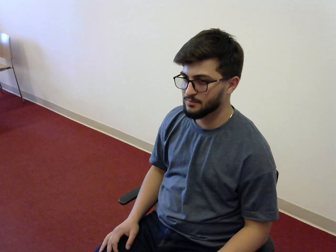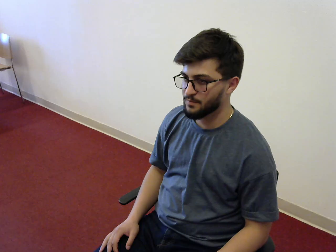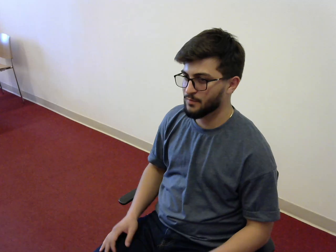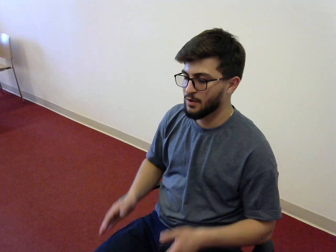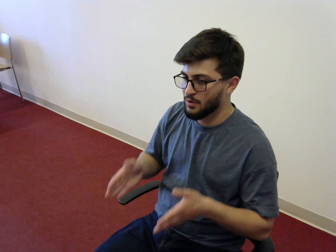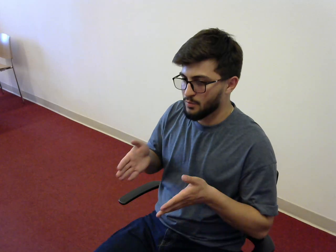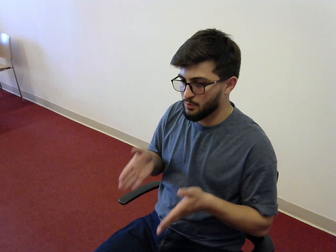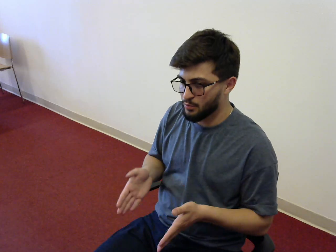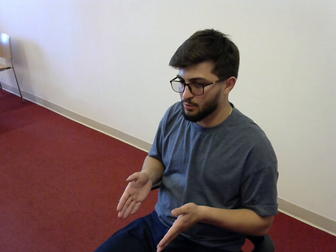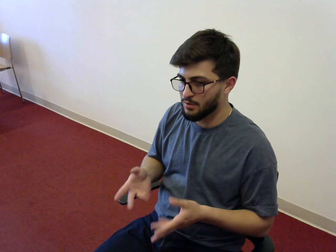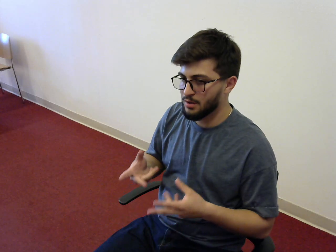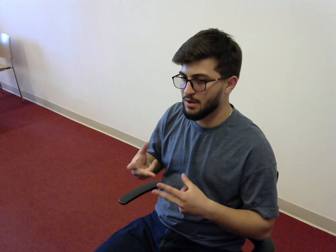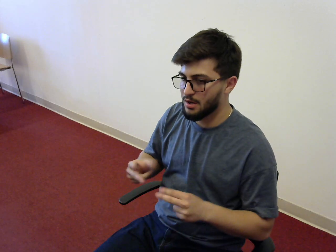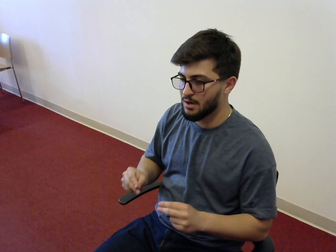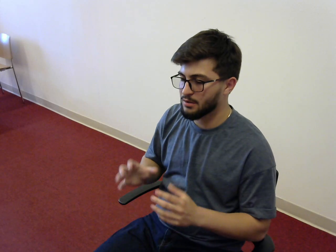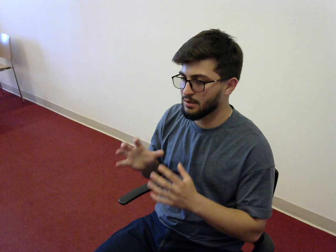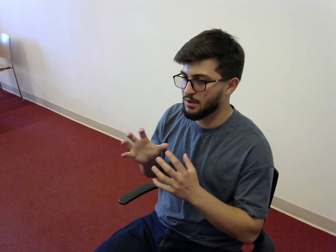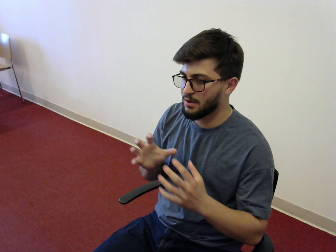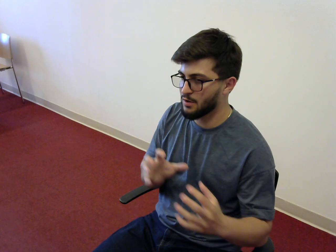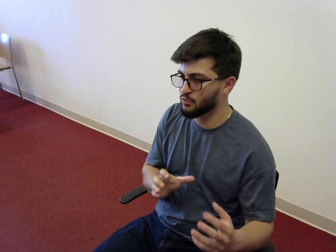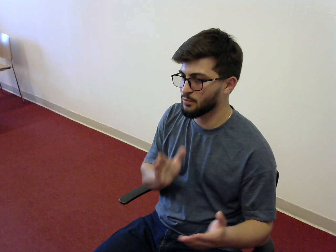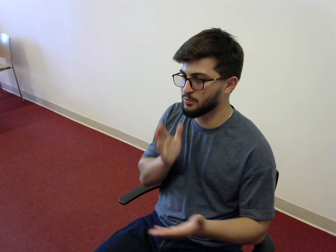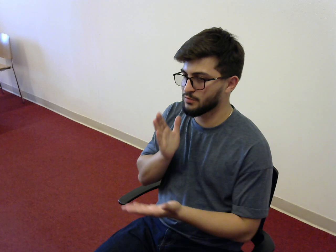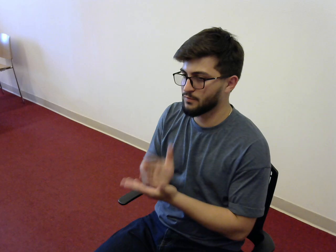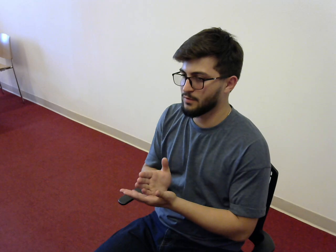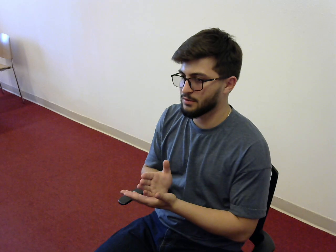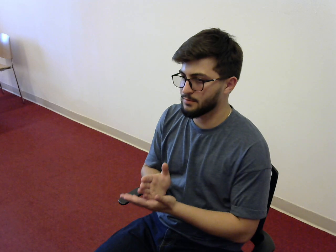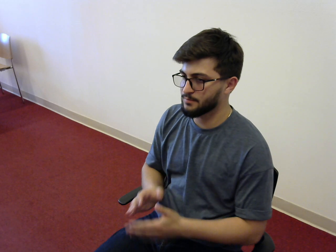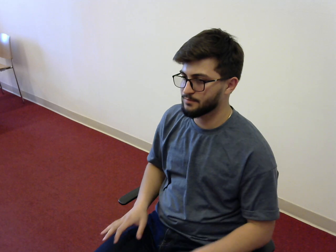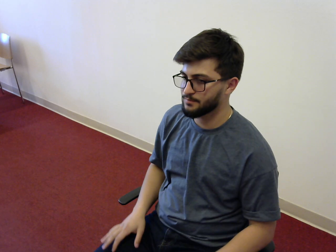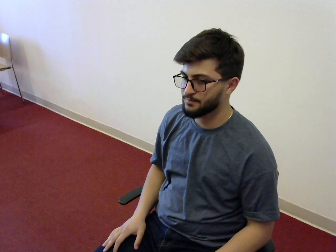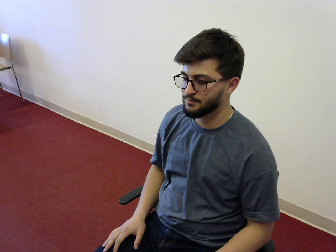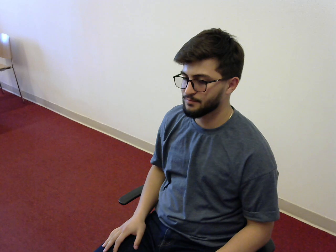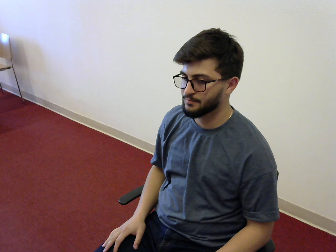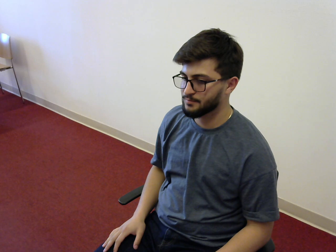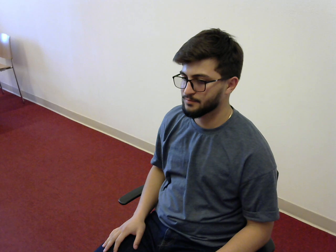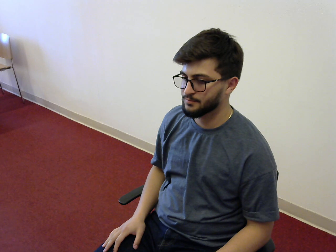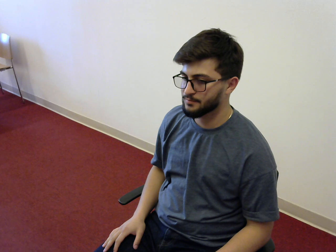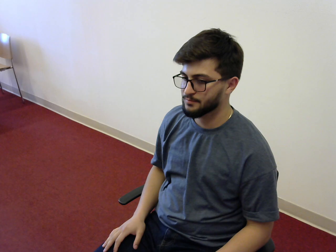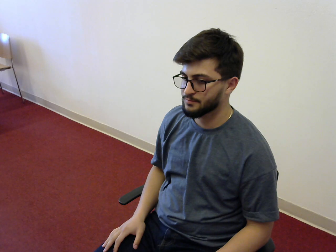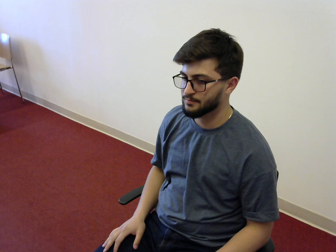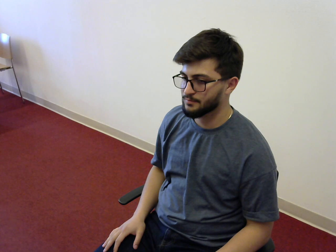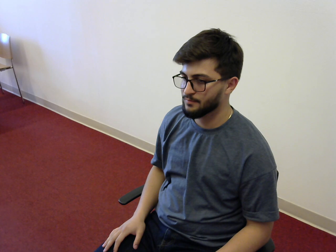Burda harda avtobus var?